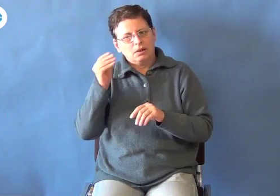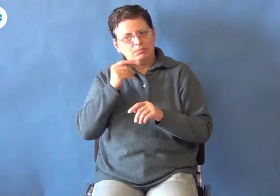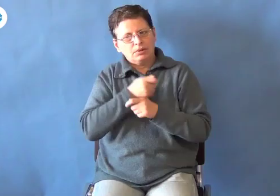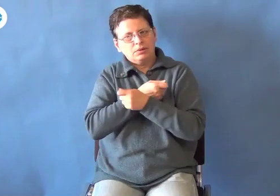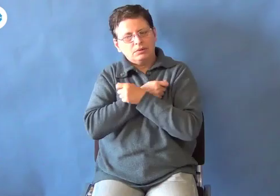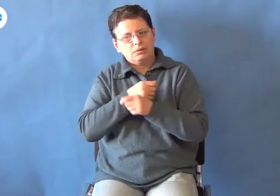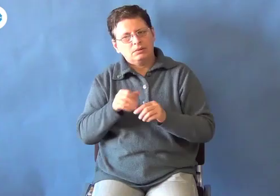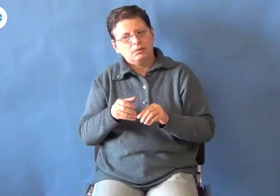W Egipcie.